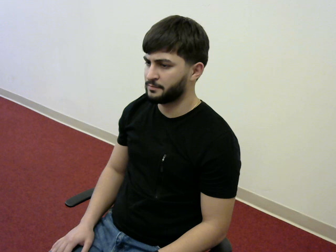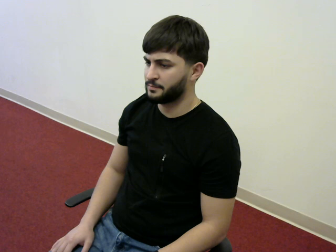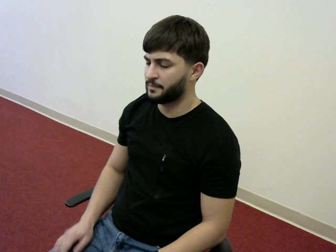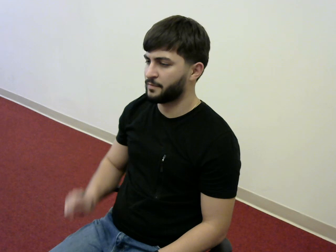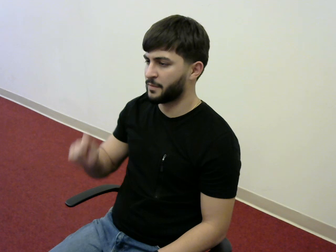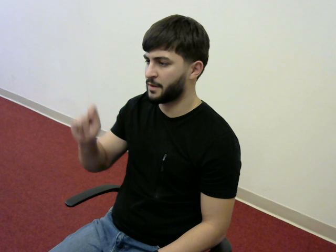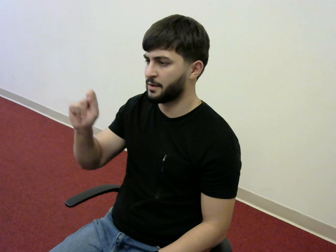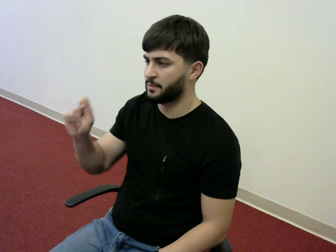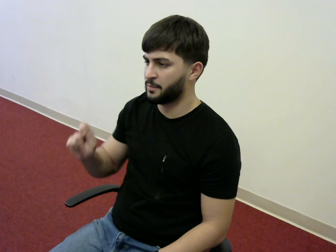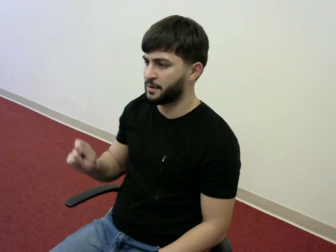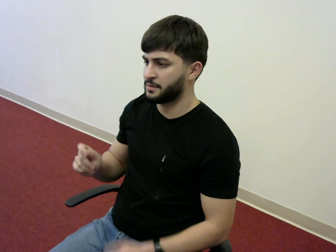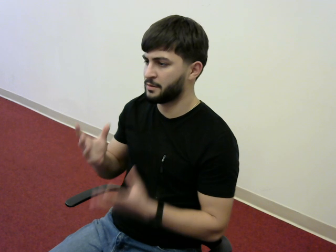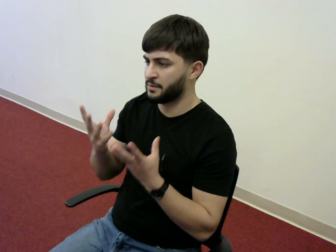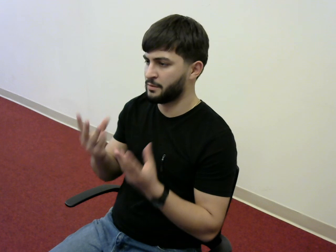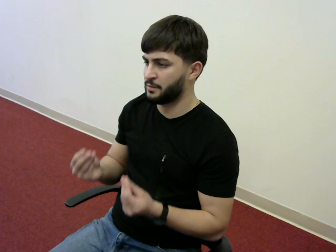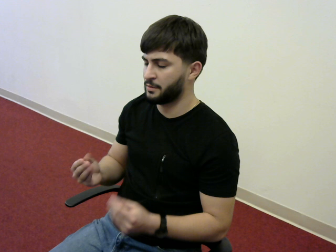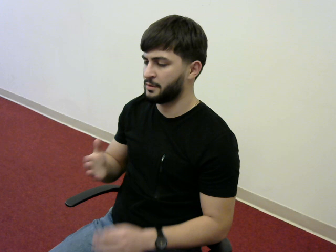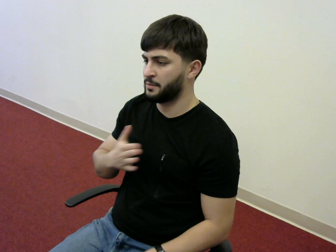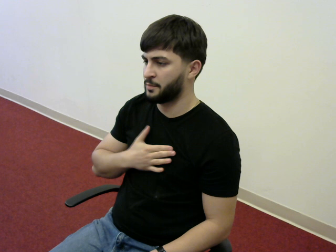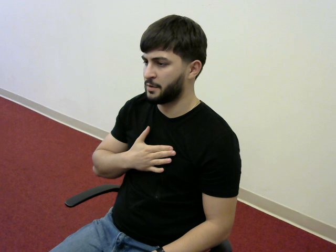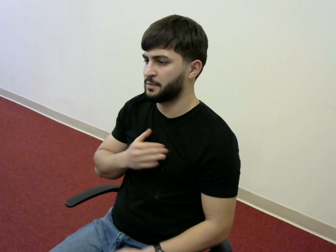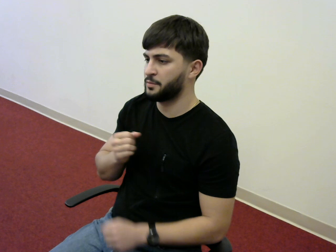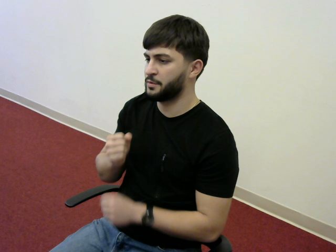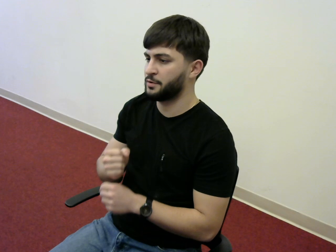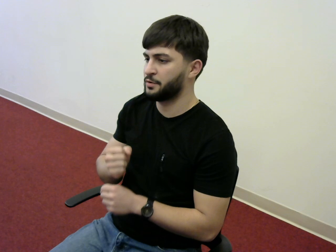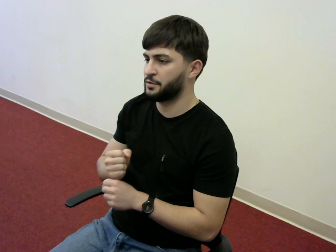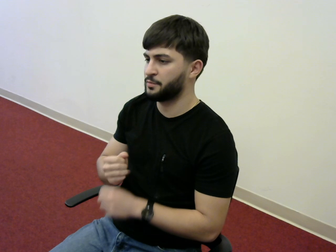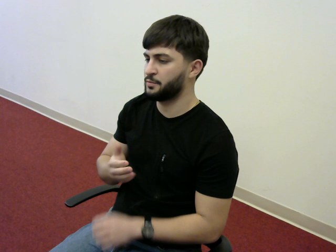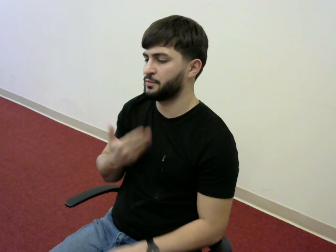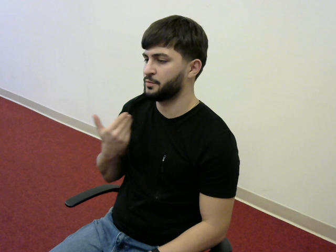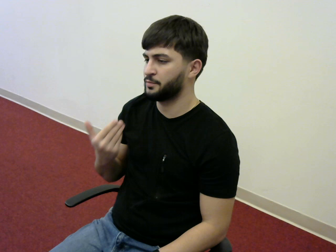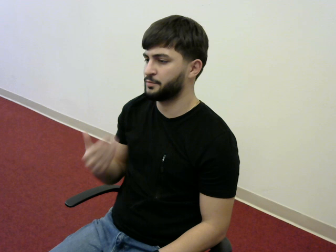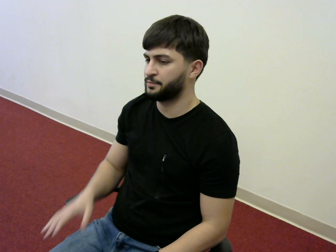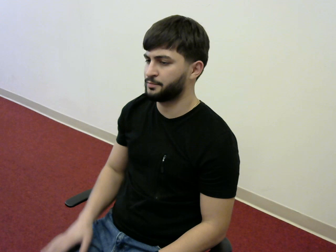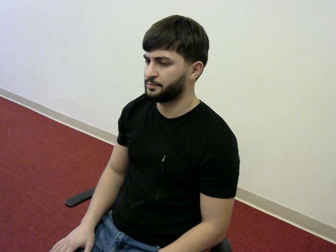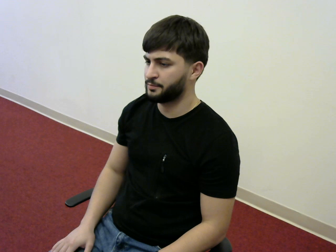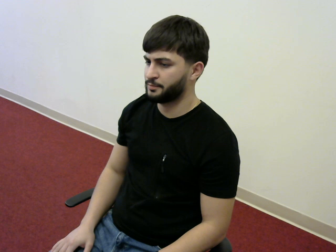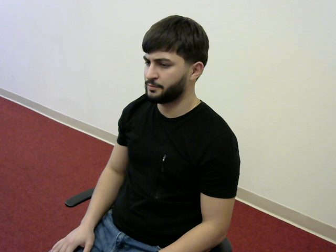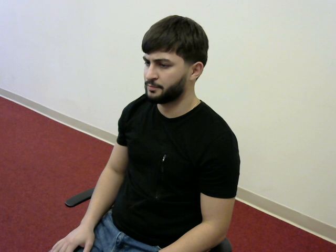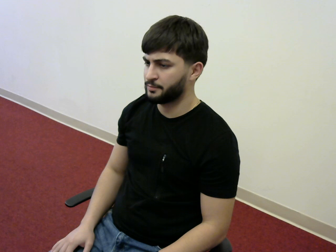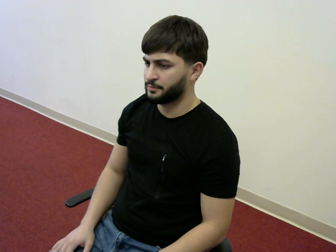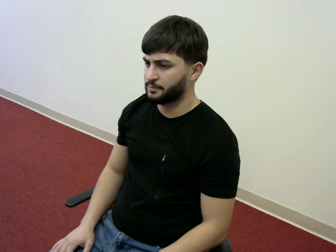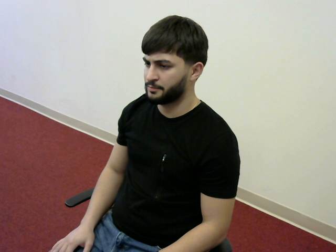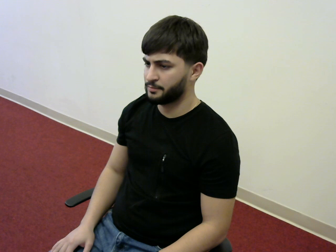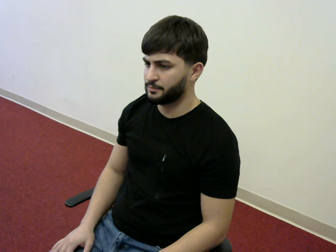Bazar günü mənim işim yoxdur